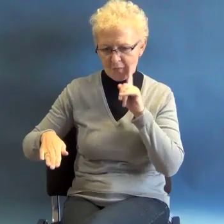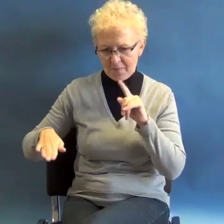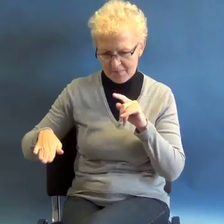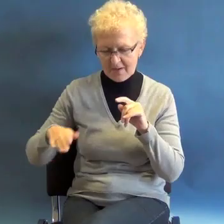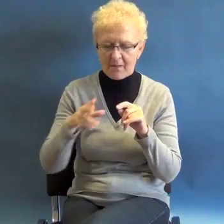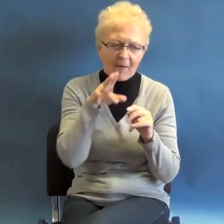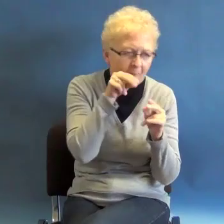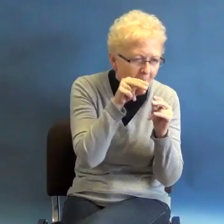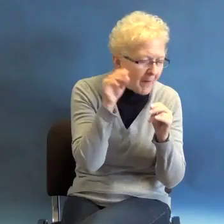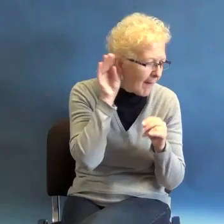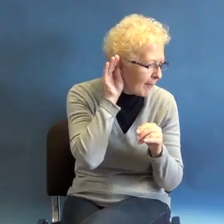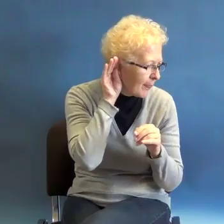Mówi mu do ucha, a chłopiec słucha.